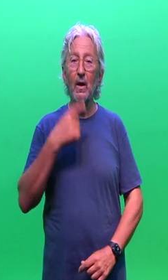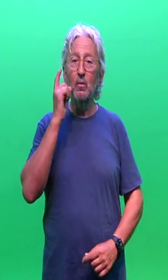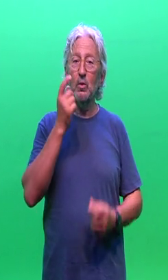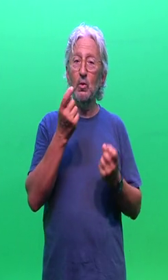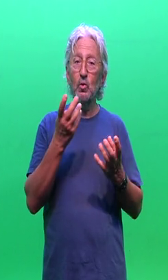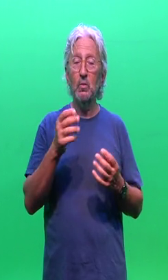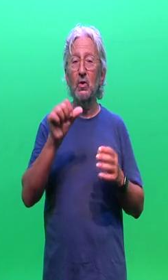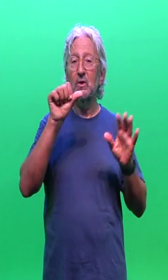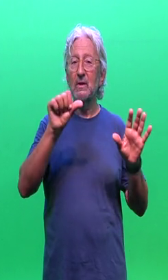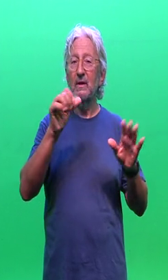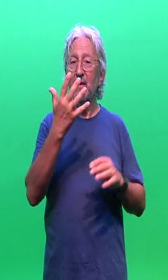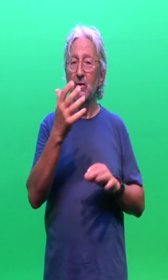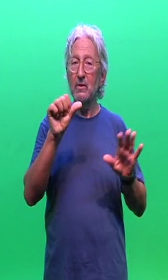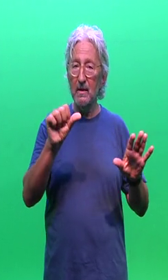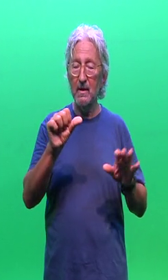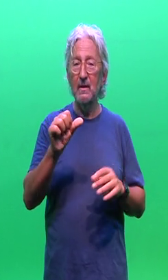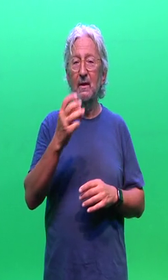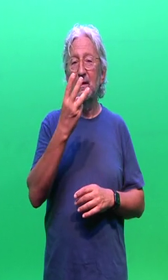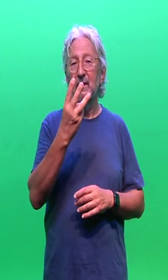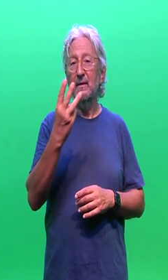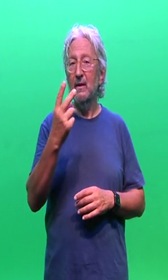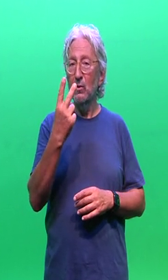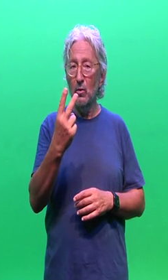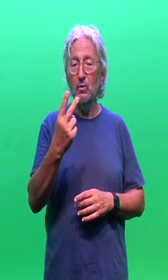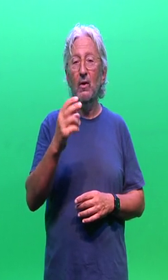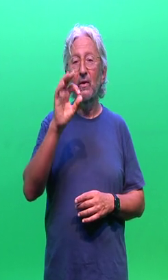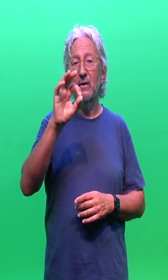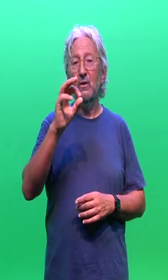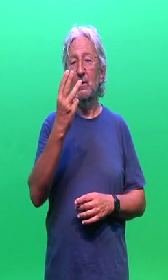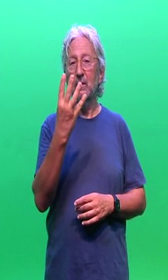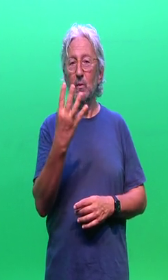El meu número de mòbil és el sis, cinc, sis, trenta-tres, dos, zero, trenta-quatre.